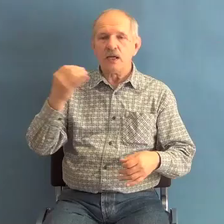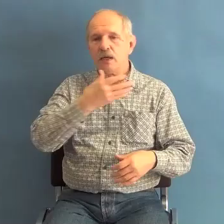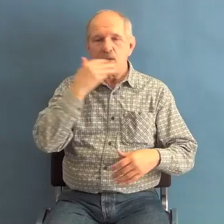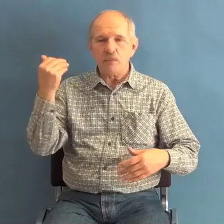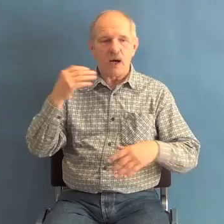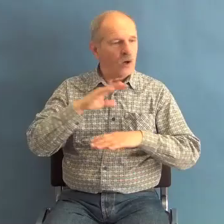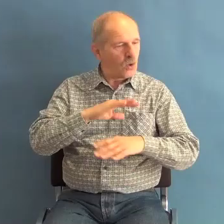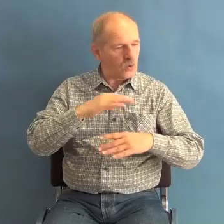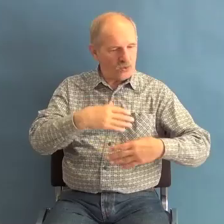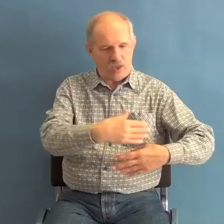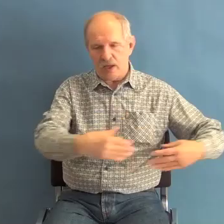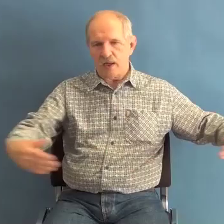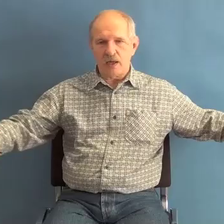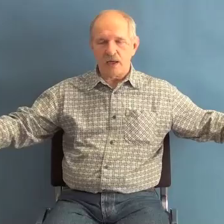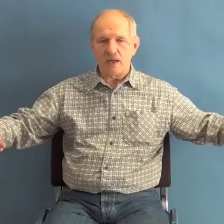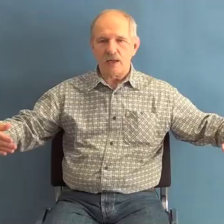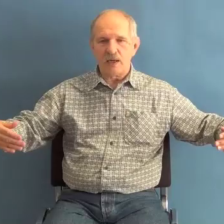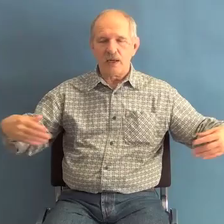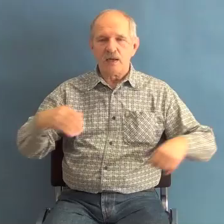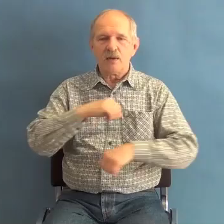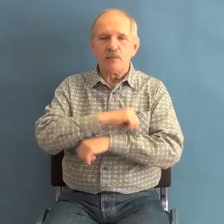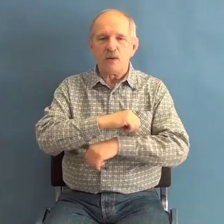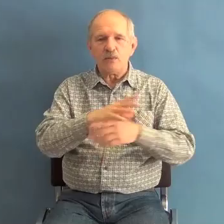Nie ma barierki ochronnej.